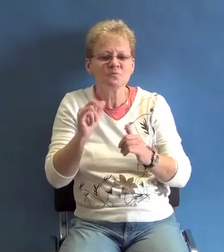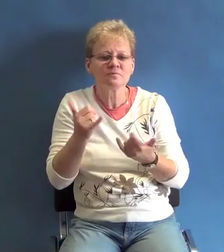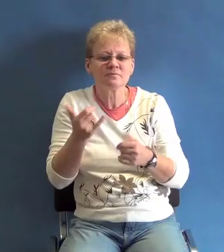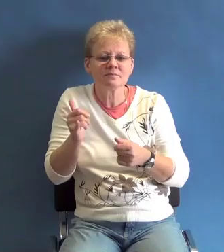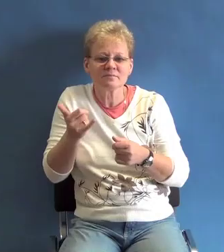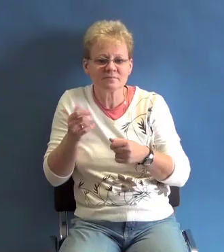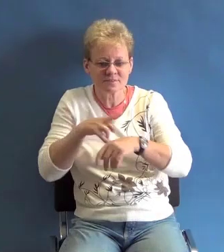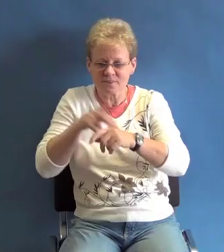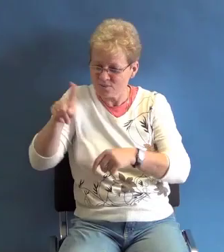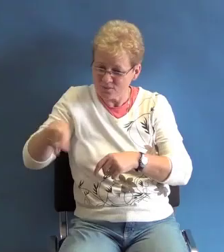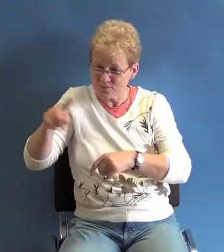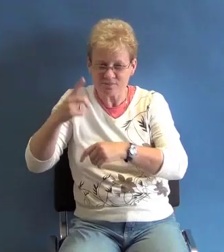Więc jak wstaje?